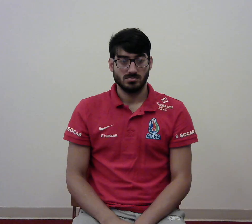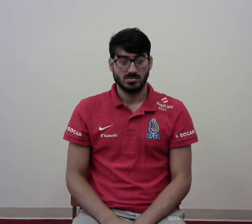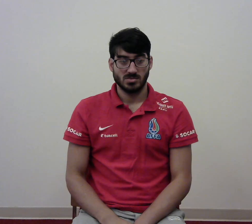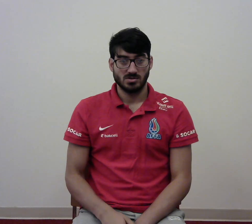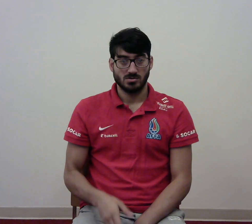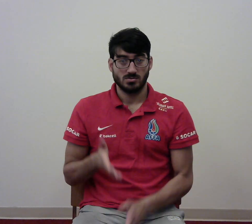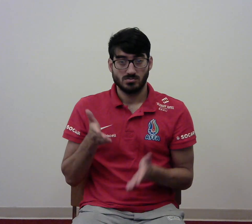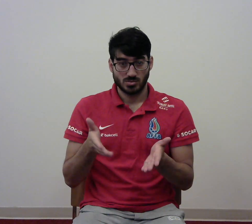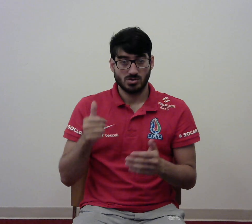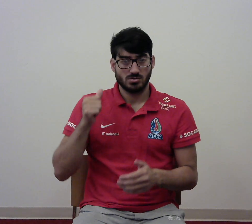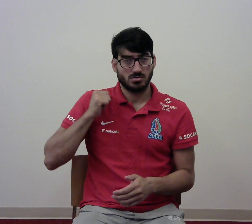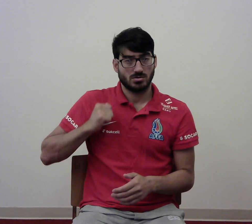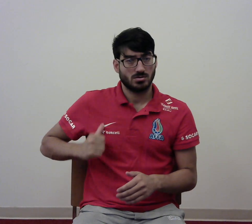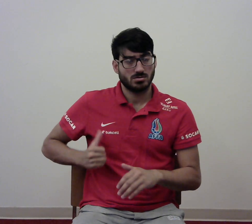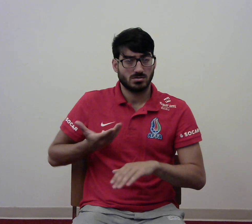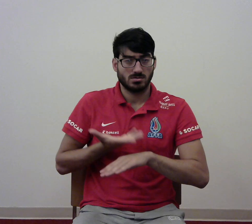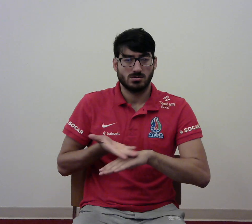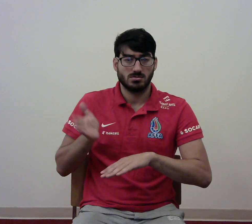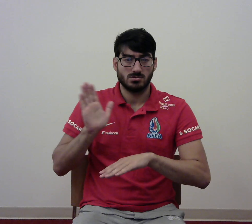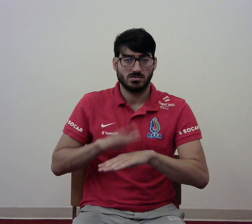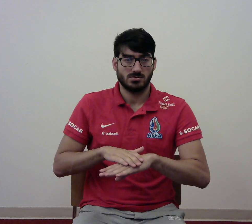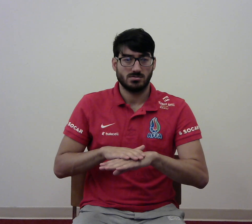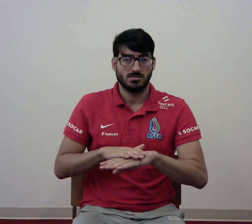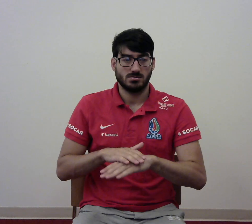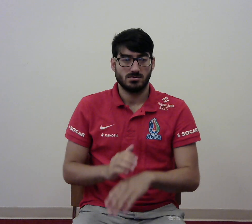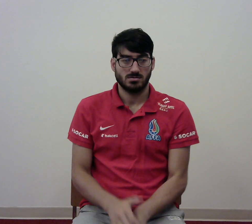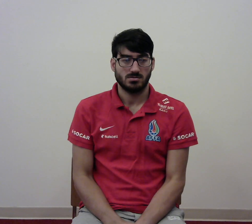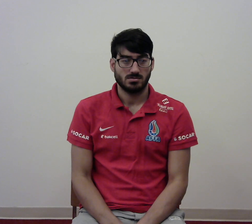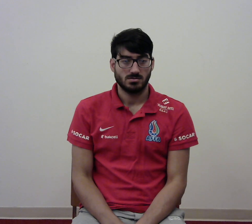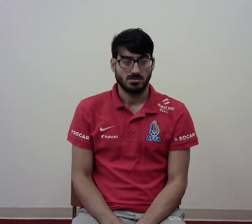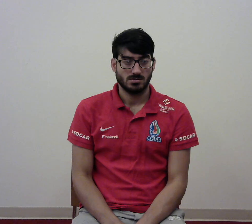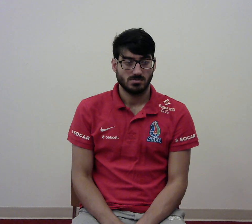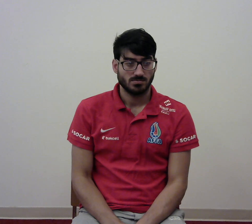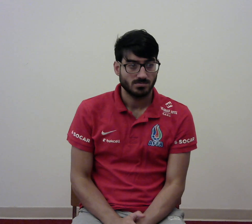Bu çanta ağırdır